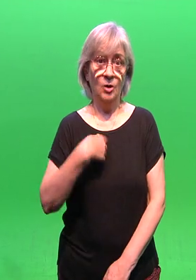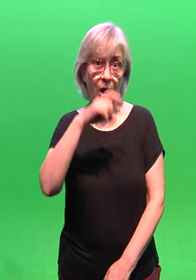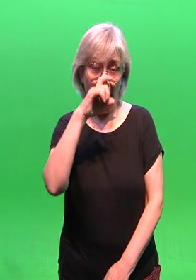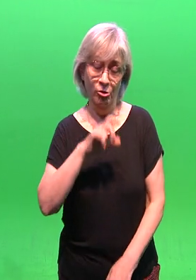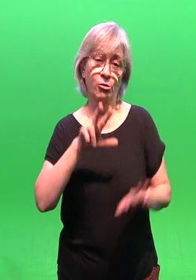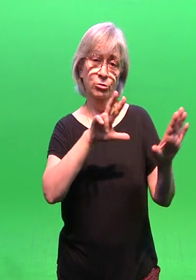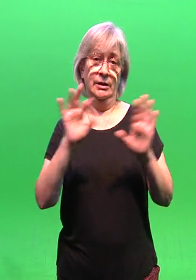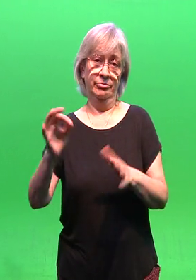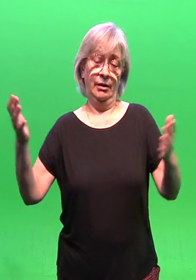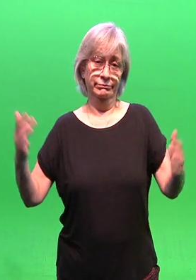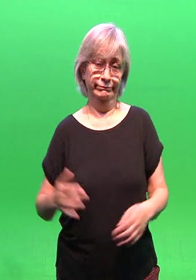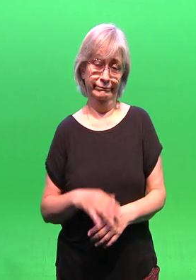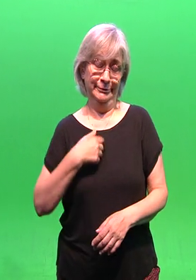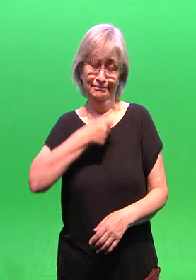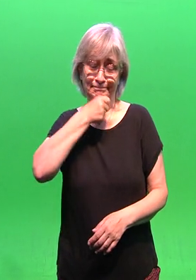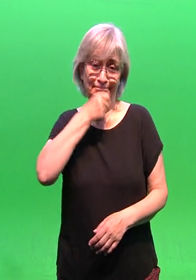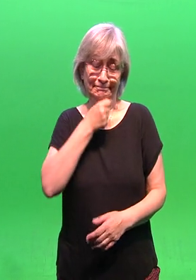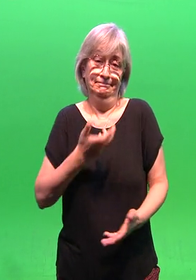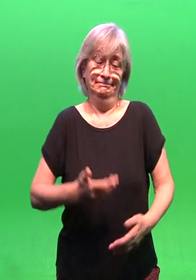Tinc vuitanta anys, soc vella!